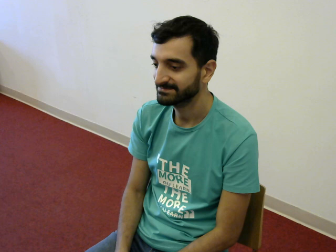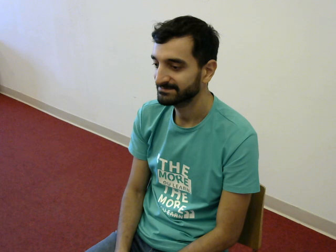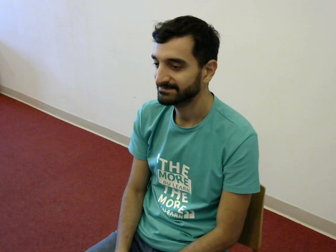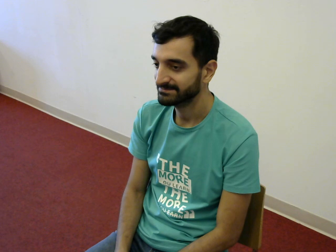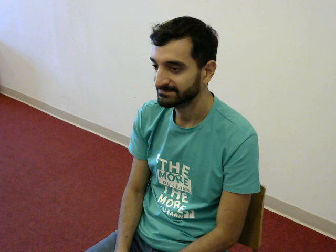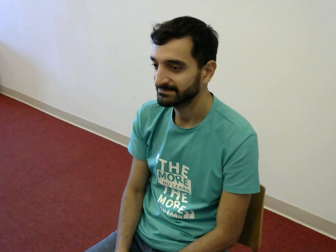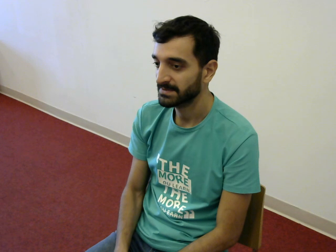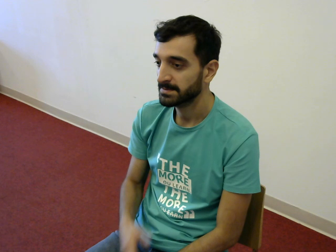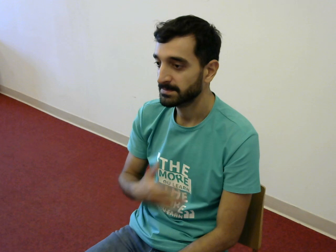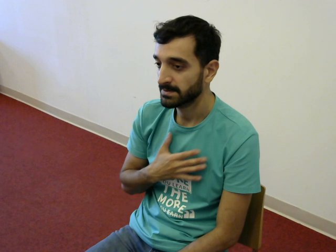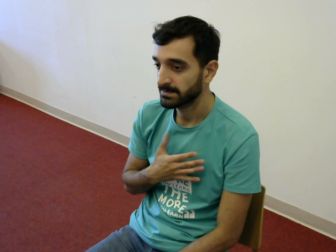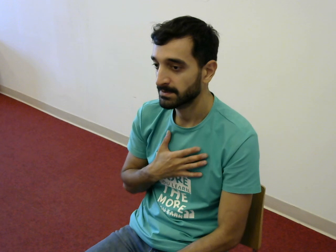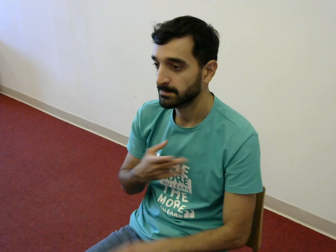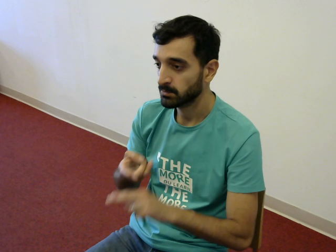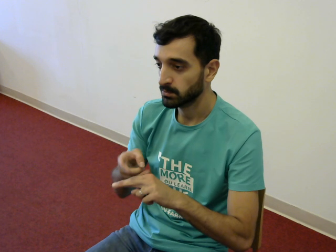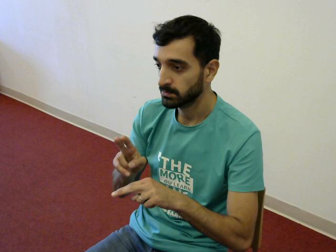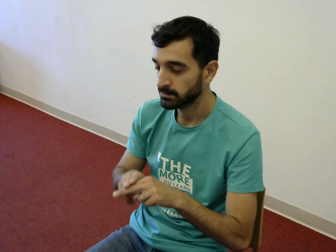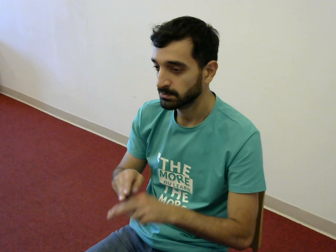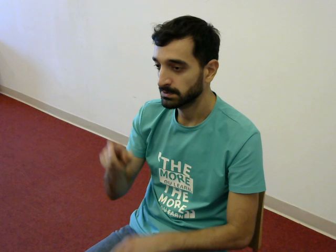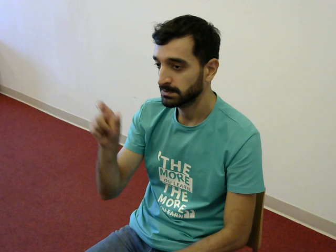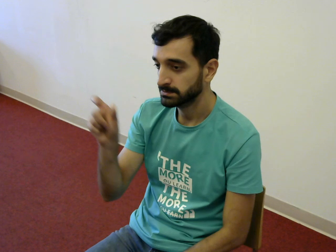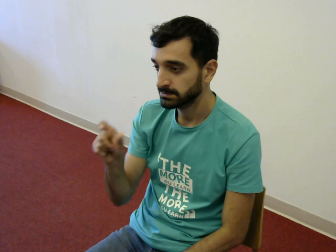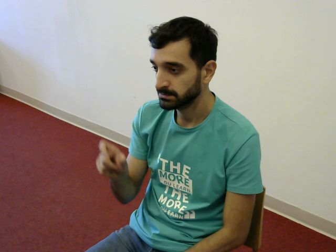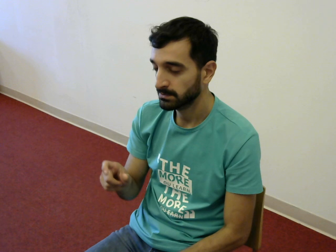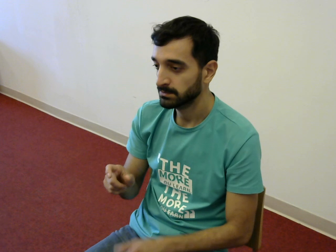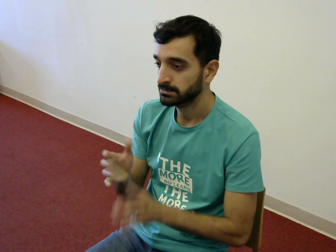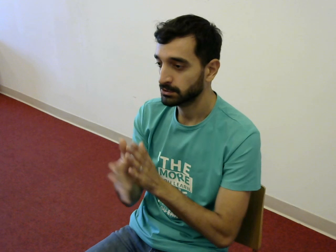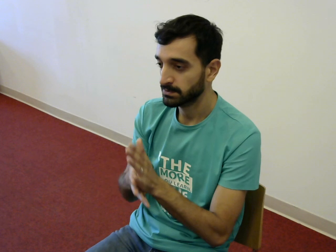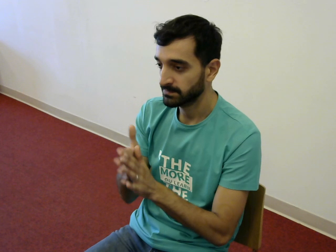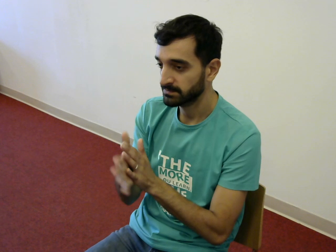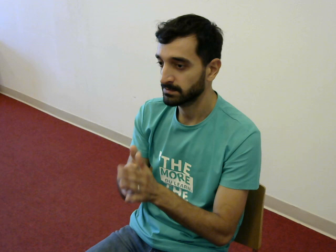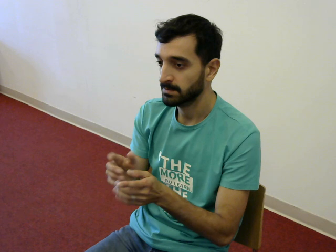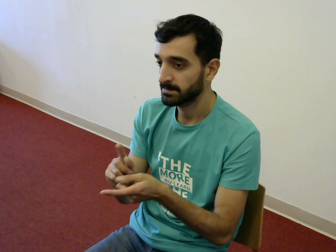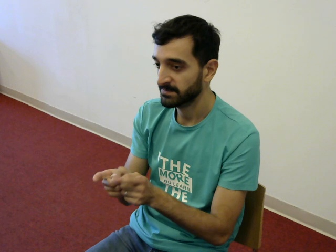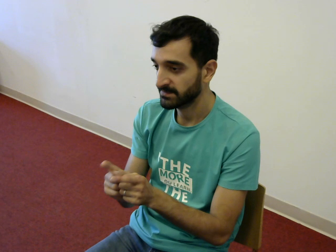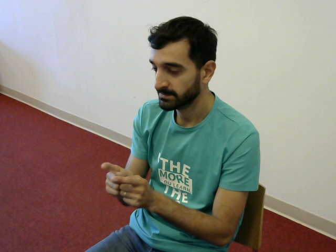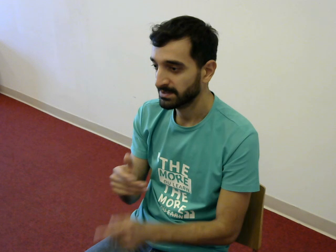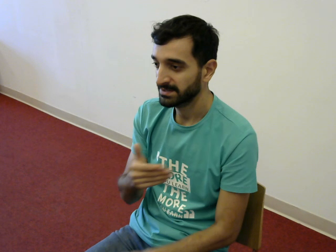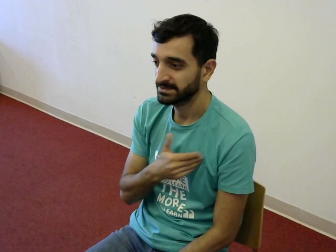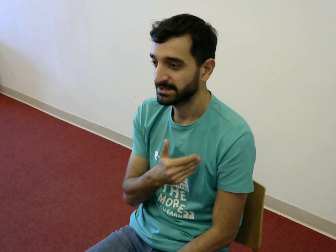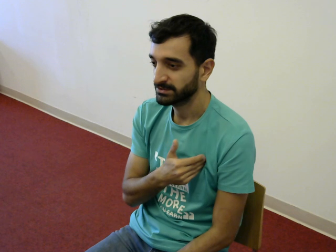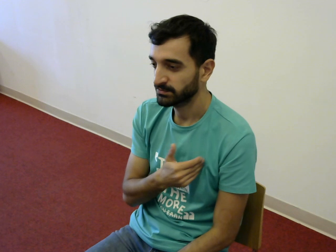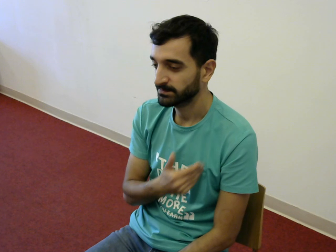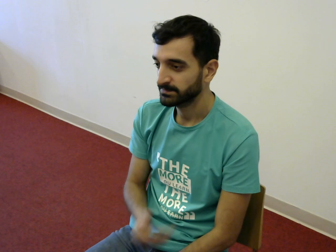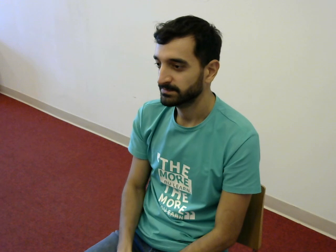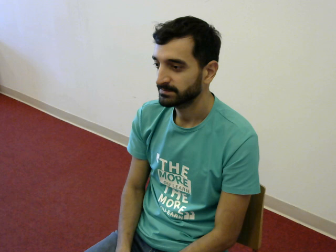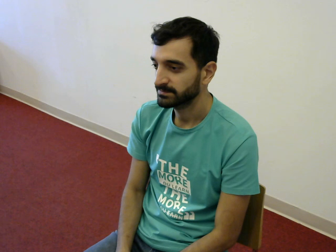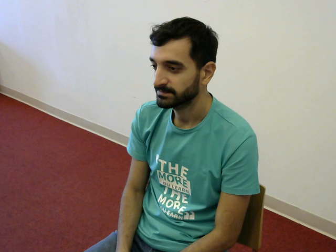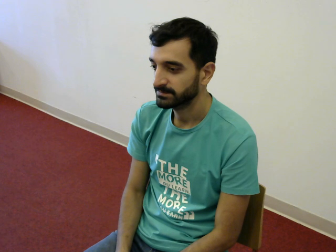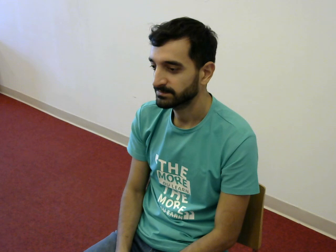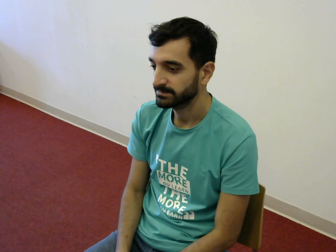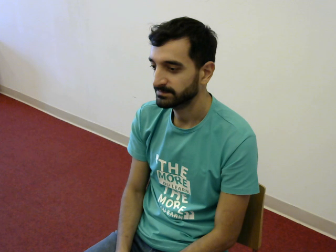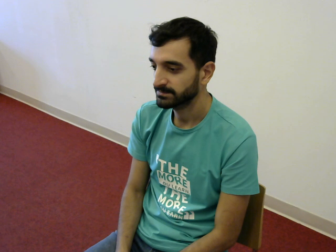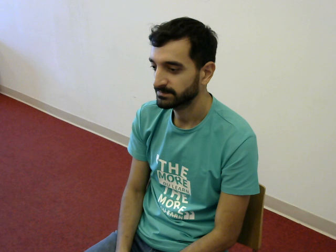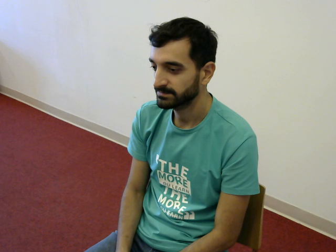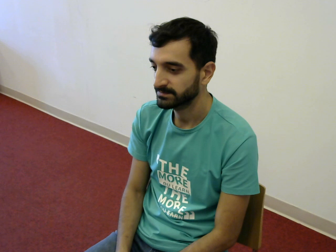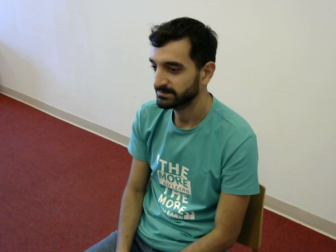Mən bu əsərin surdotərcüməsini istəyirəm